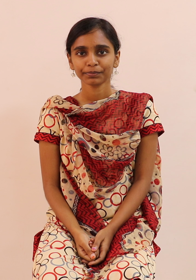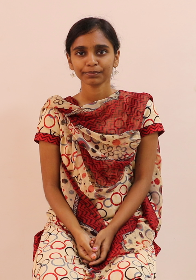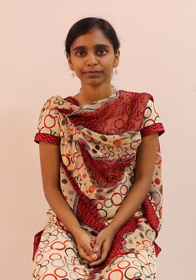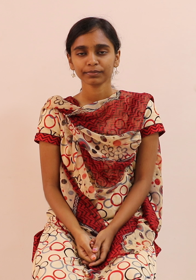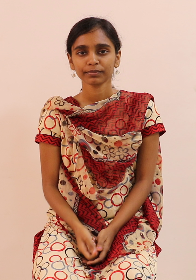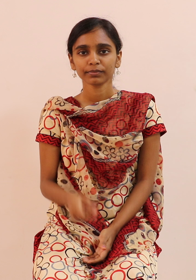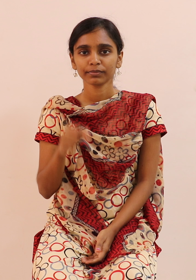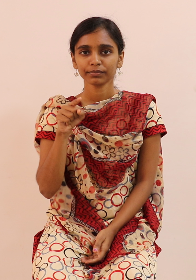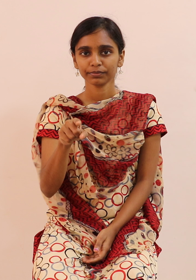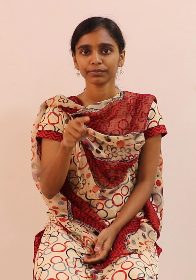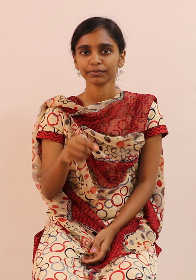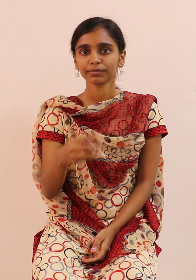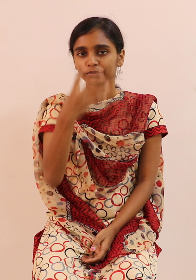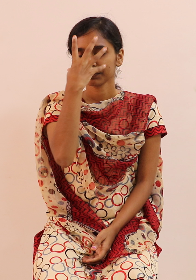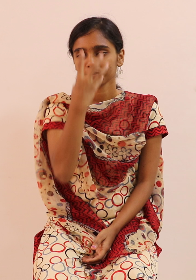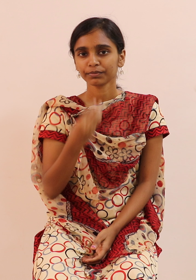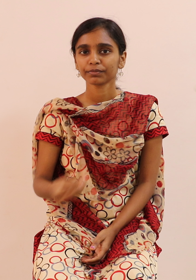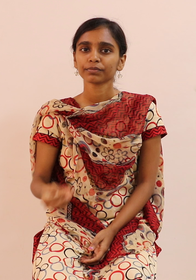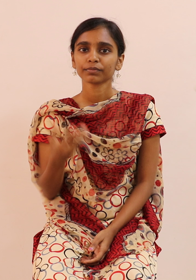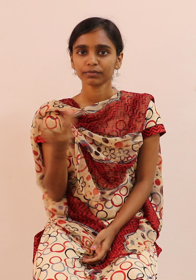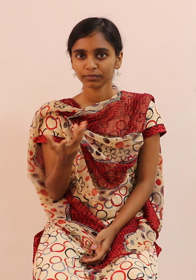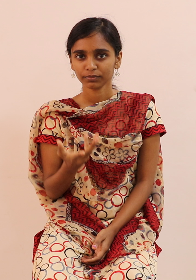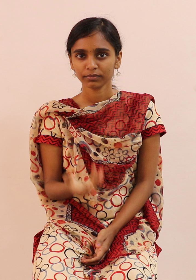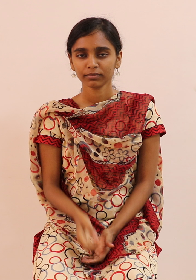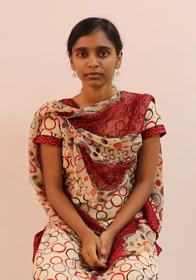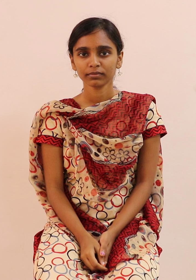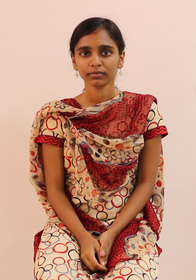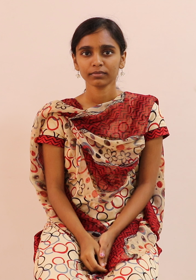why are you disappointed